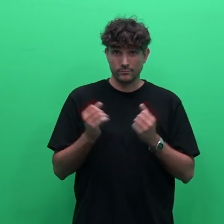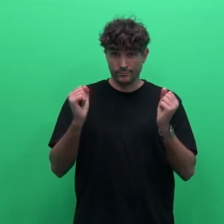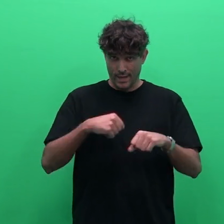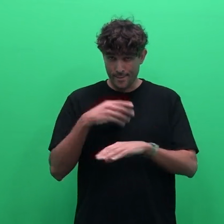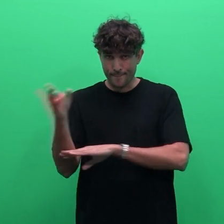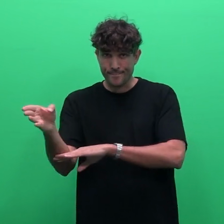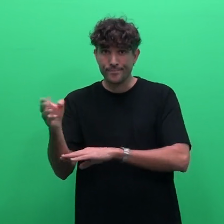D'acord, ara hi vaig.